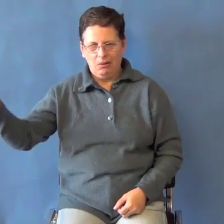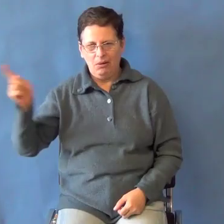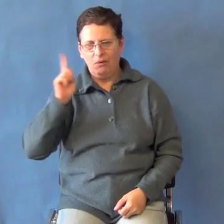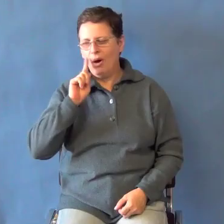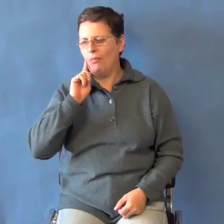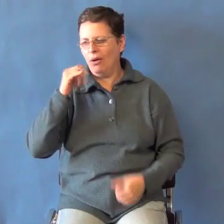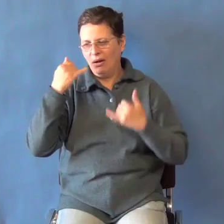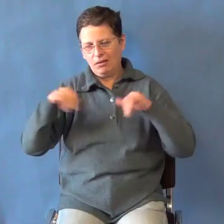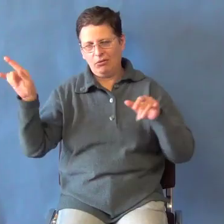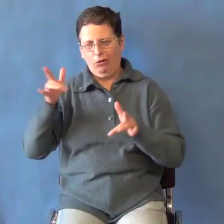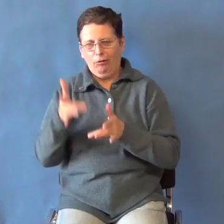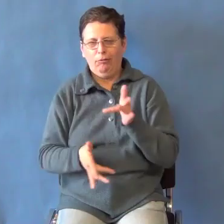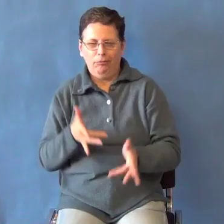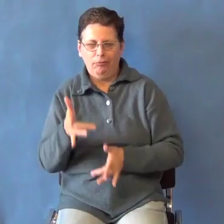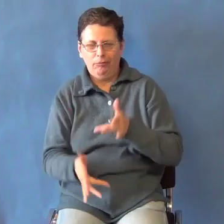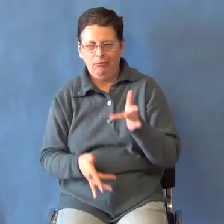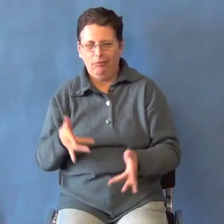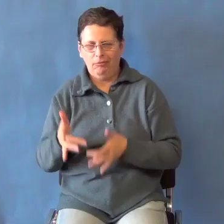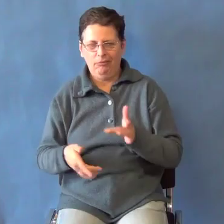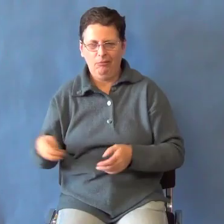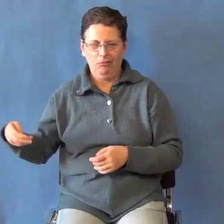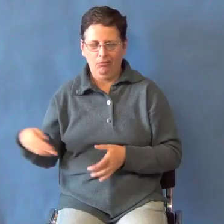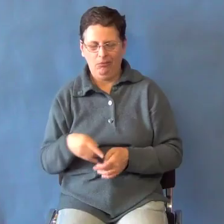Inny chłopak przejeżdża na rowerze.